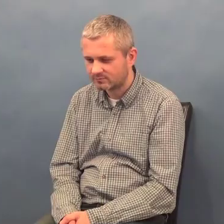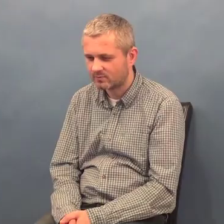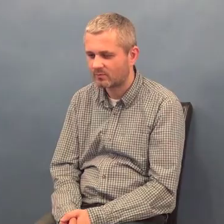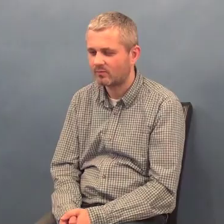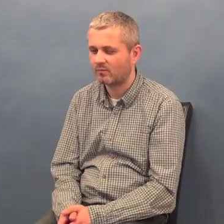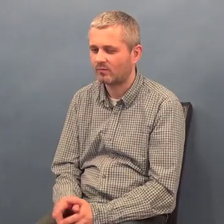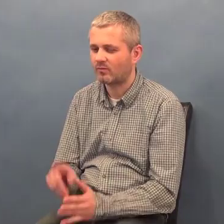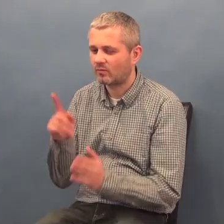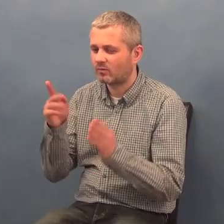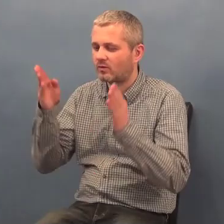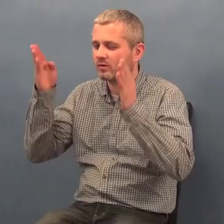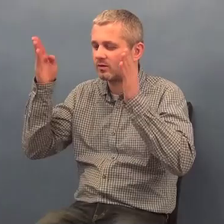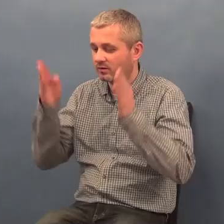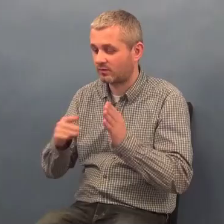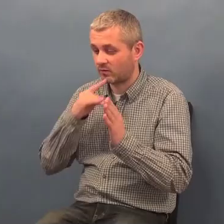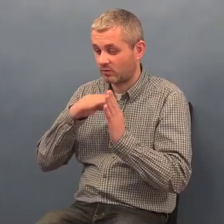Uwaga na rów z wodą.